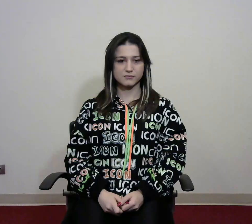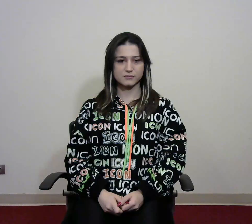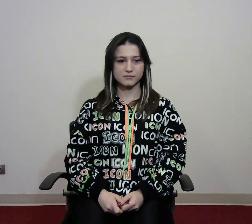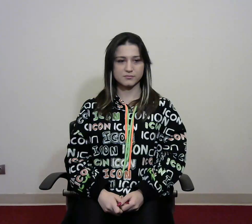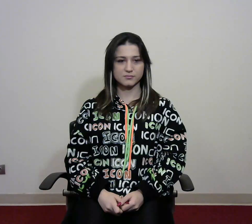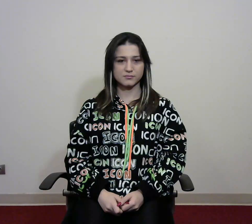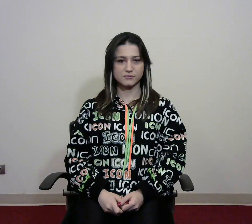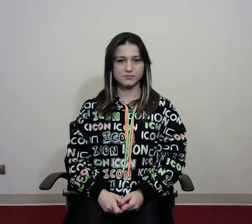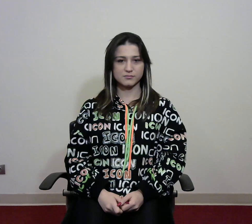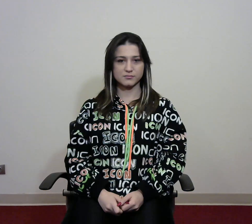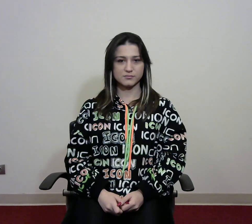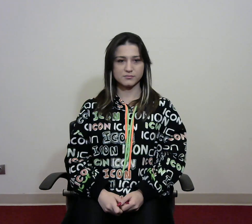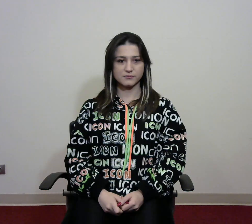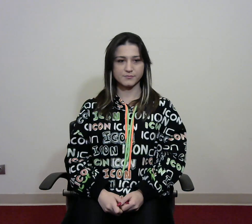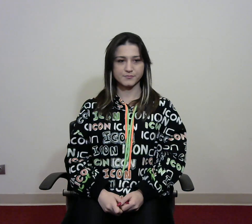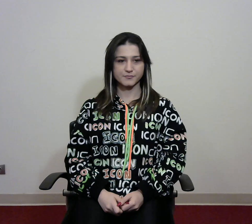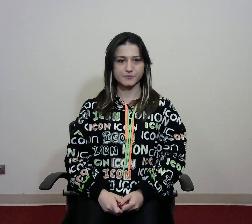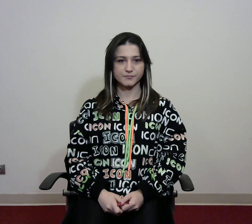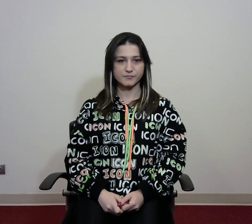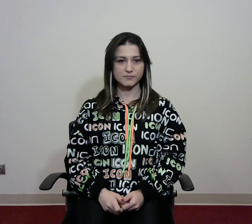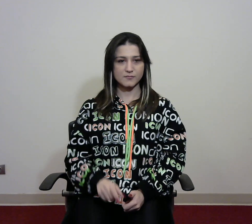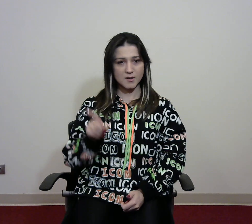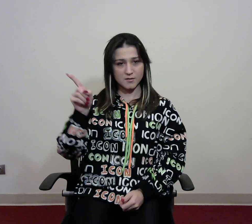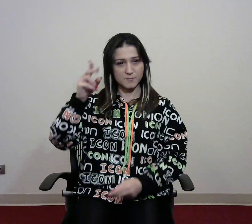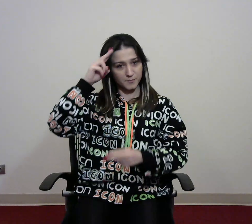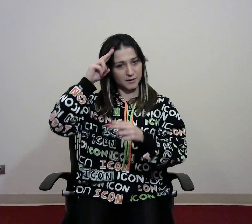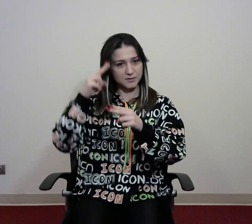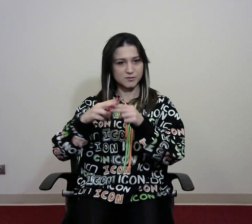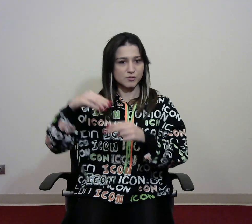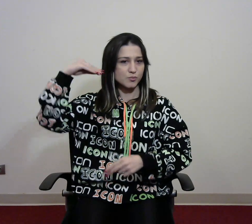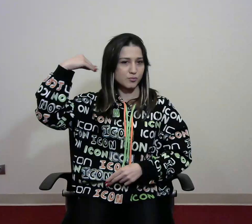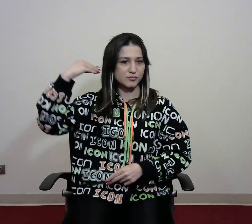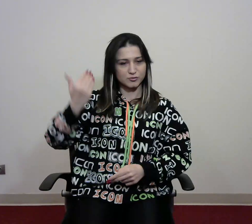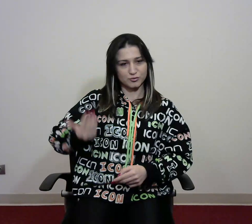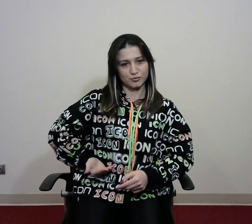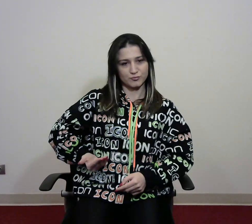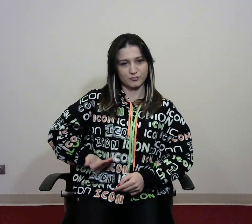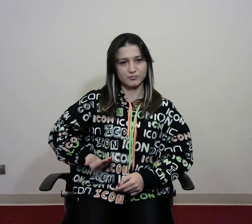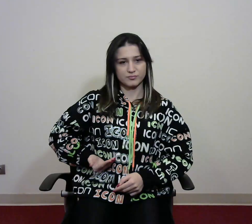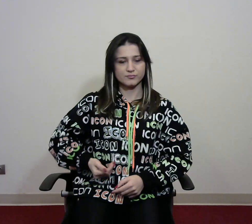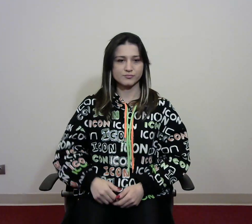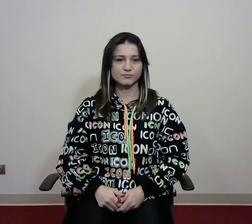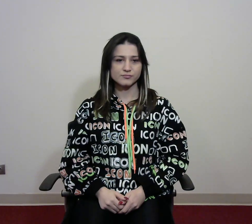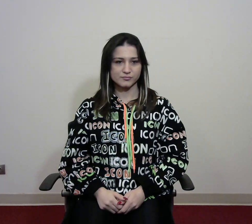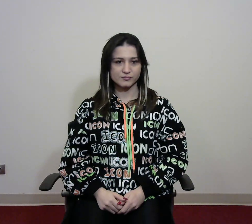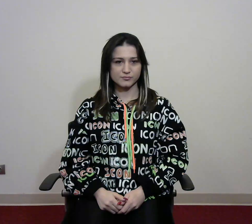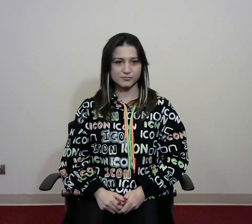Onun qardaşı Türkiyədə yaşayır